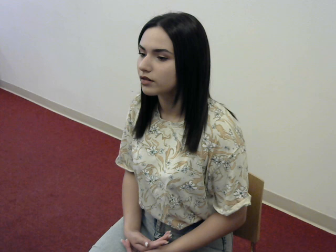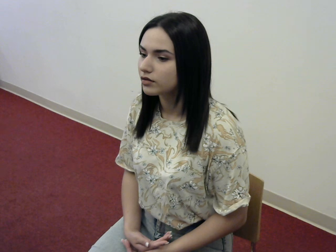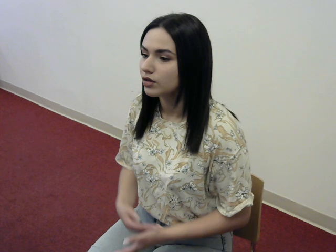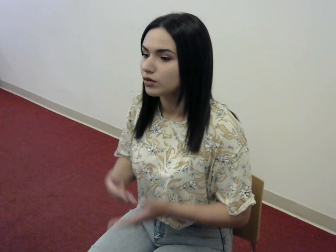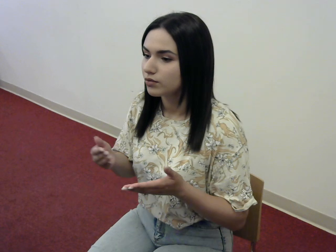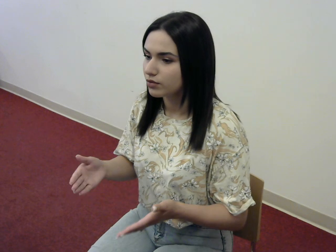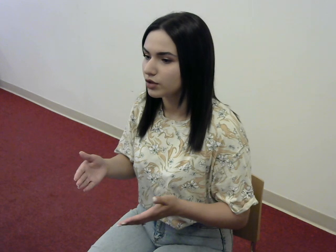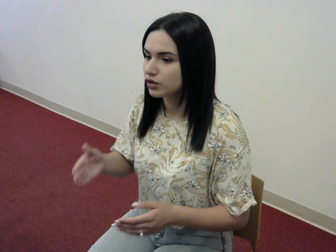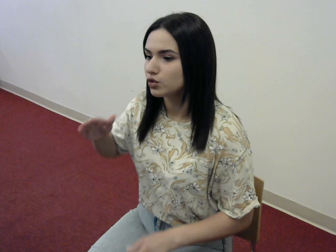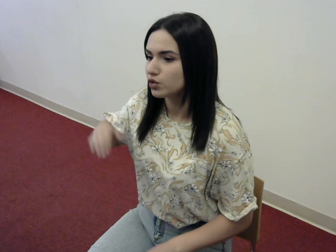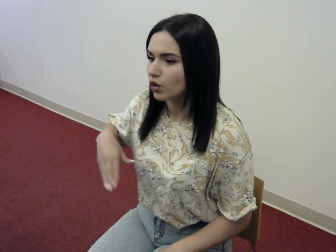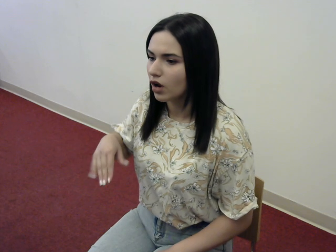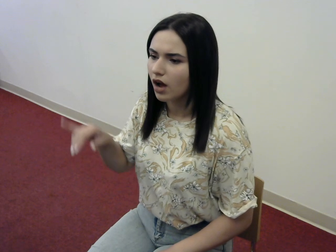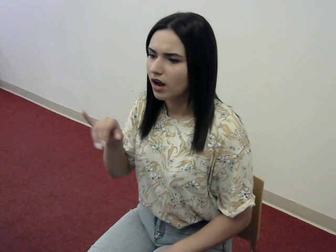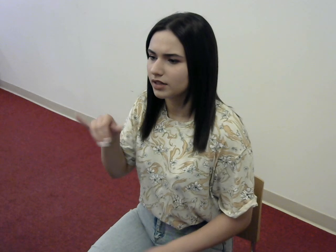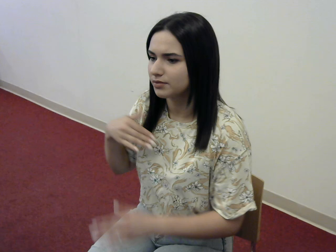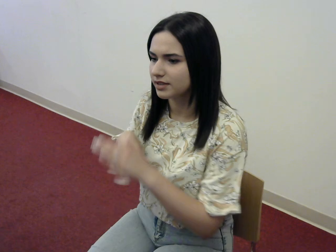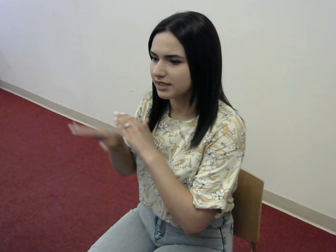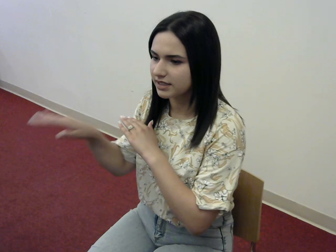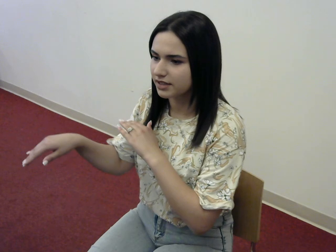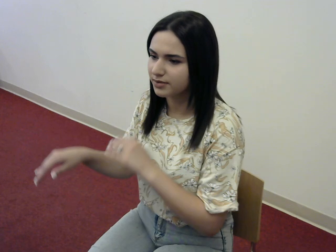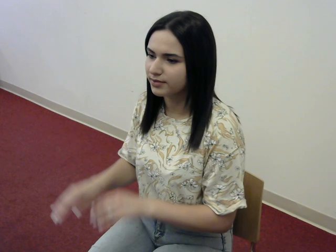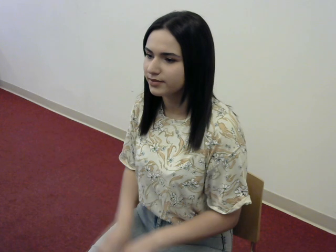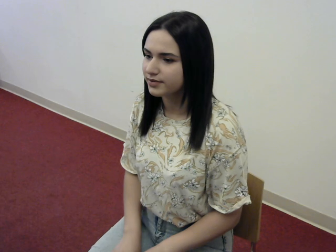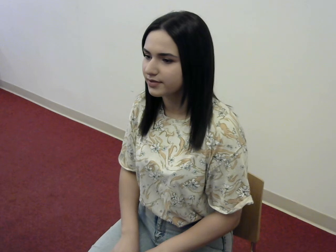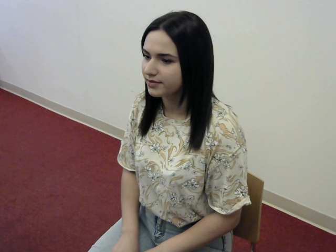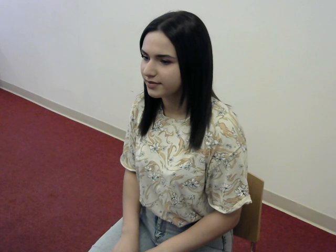Burdan sonra hara getməliyəm?